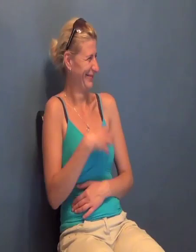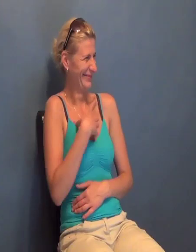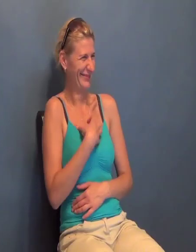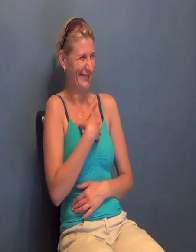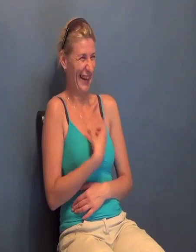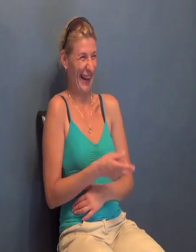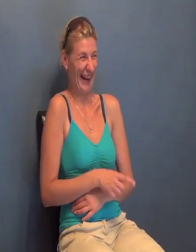Śmieszne.